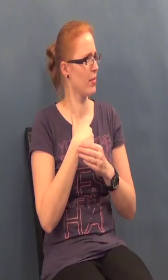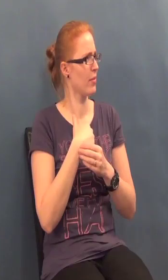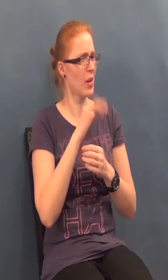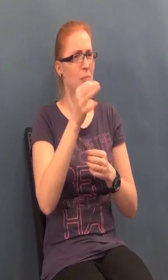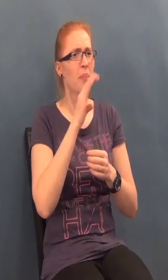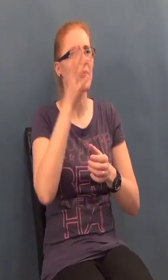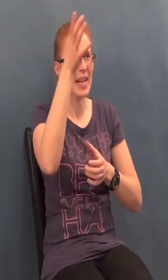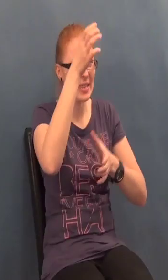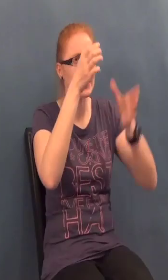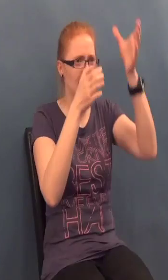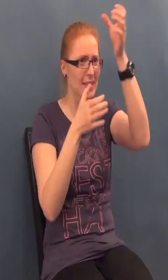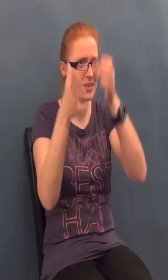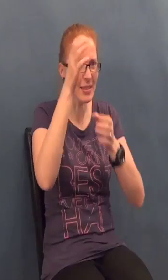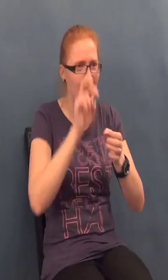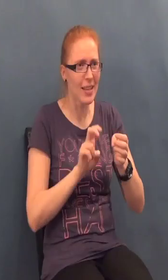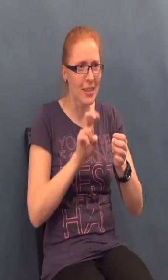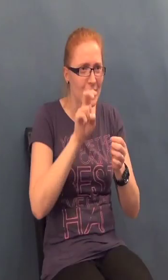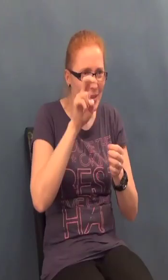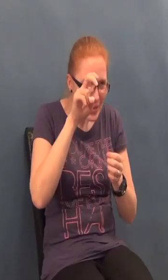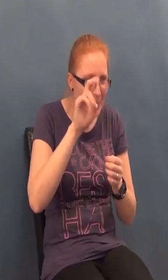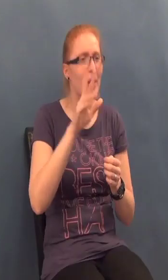Wspina się po rurze, wchodzi na górę i stoi.